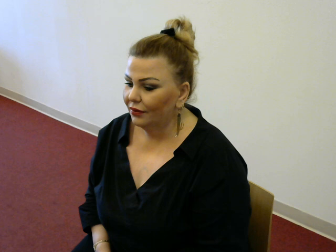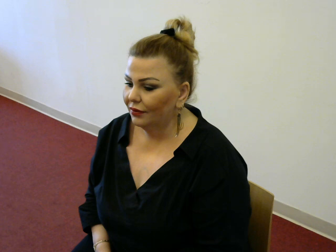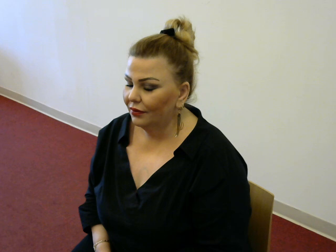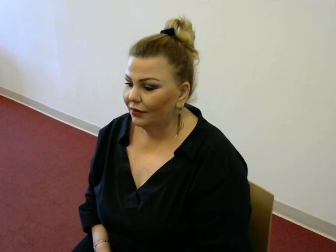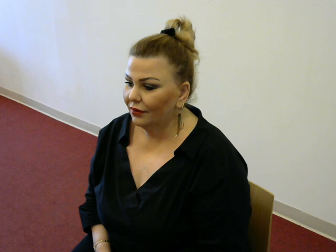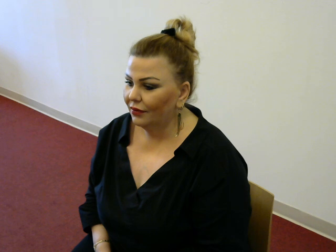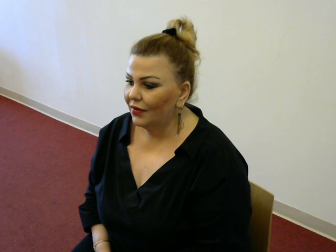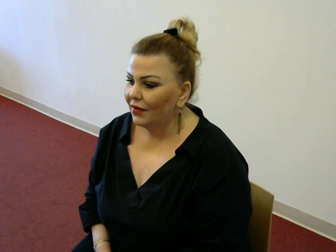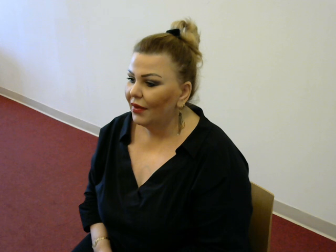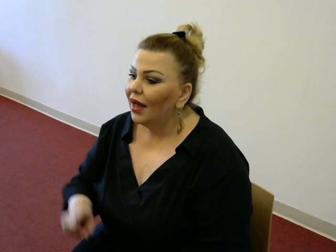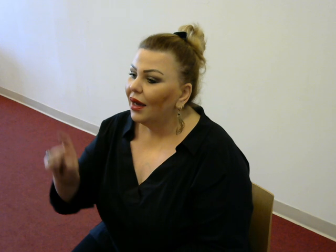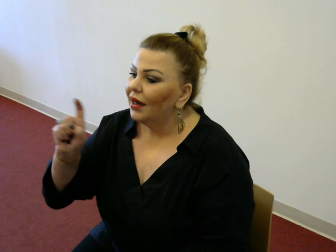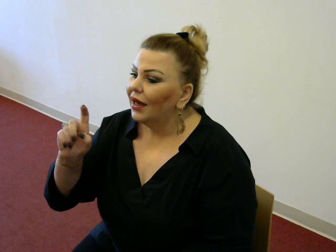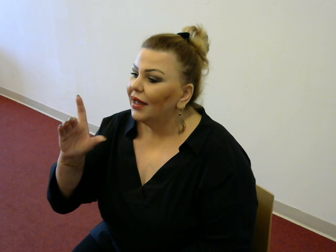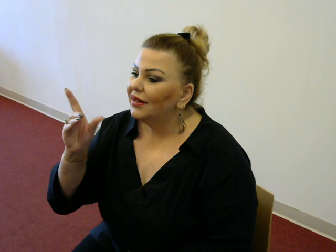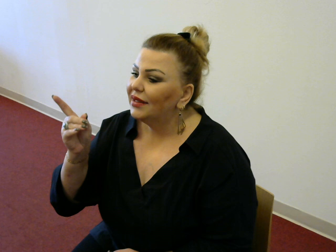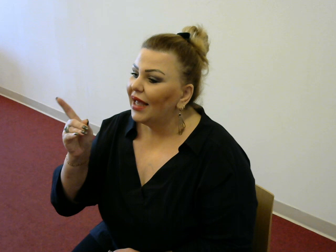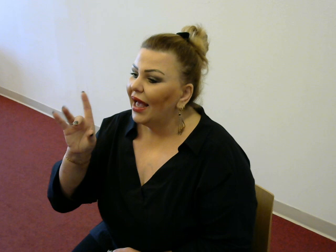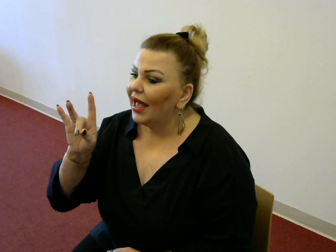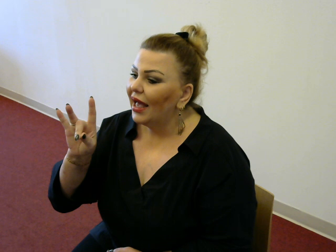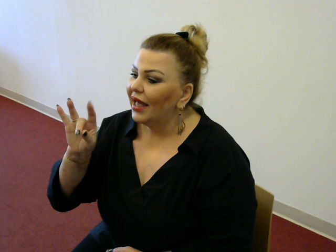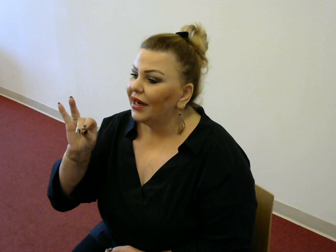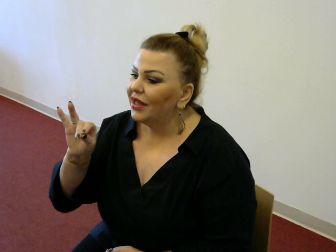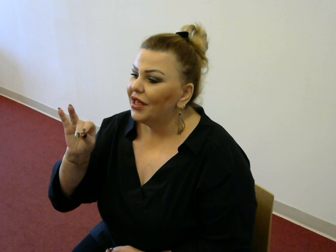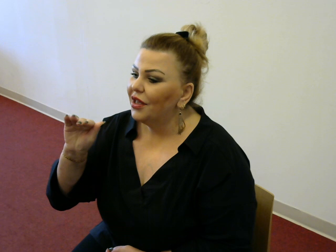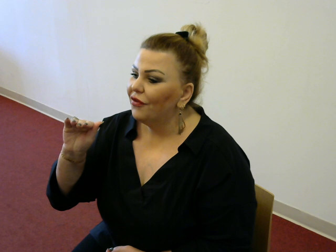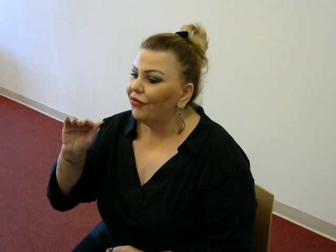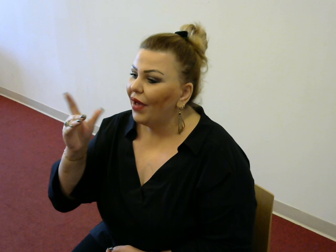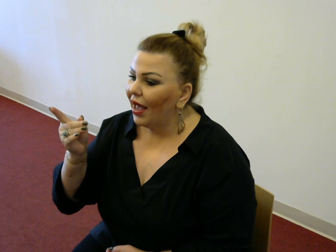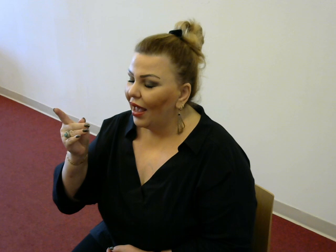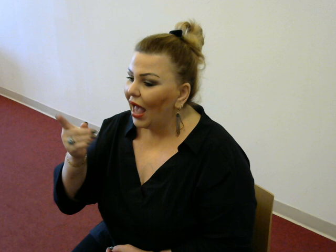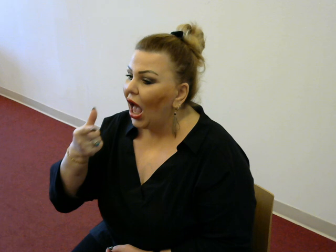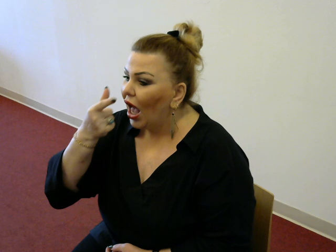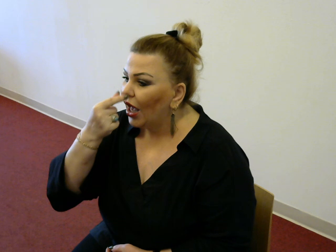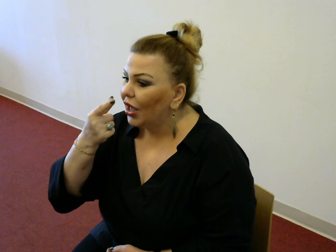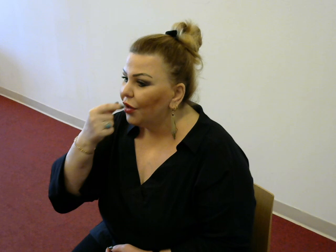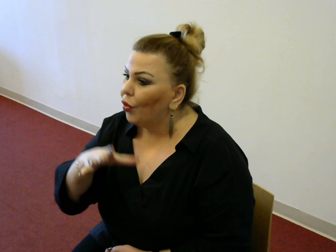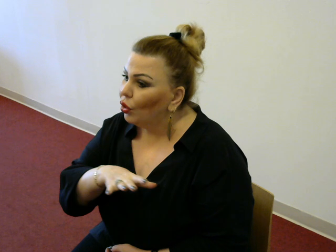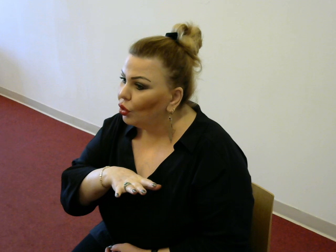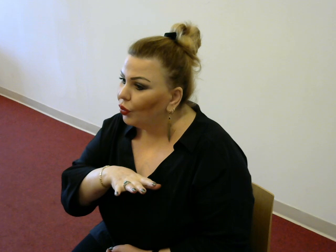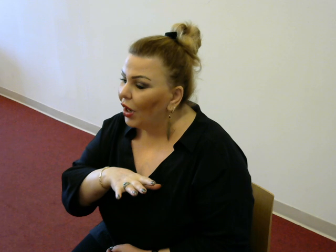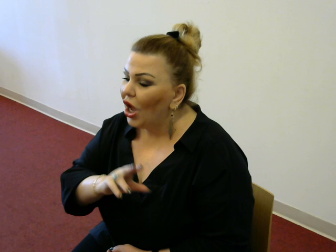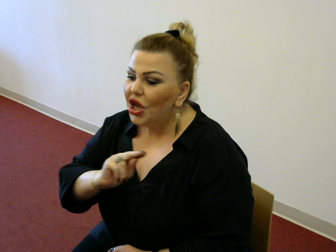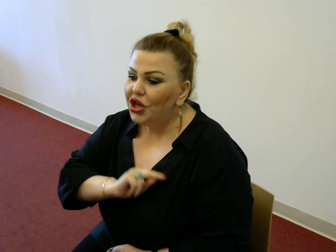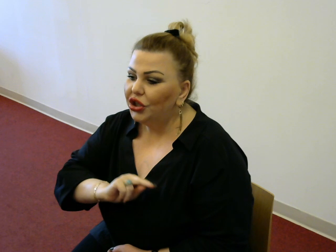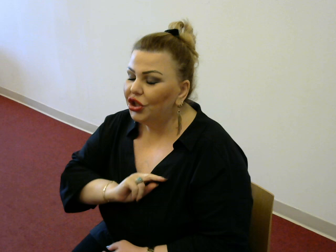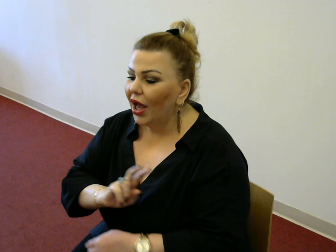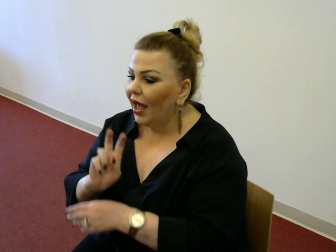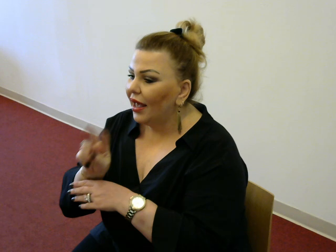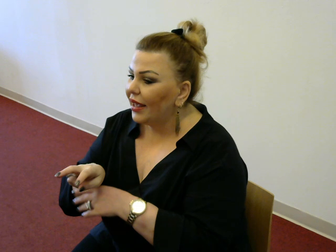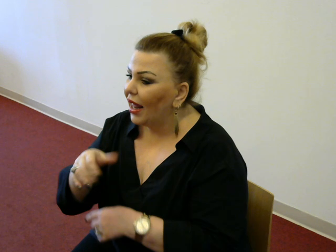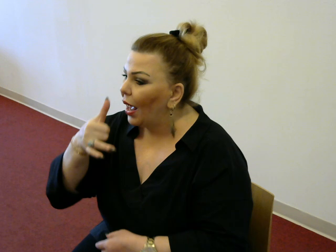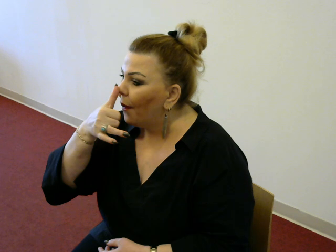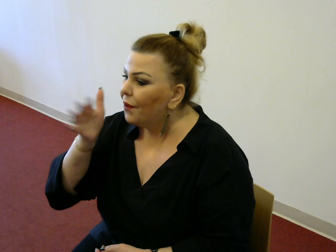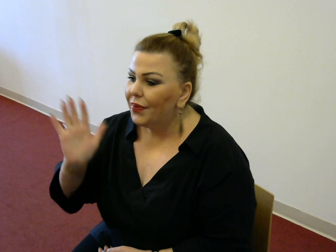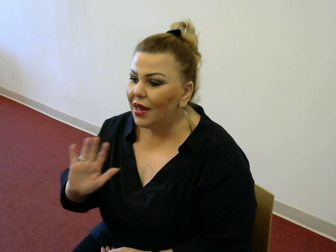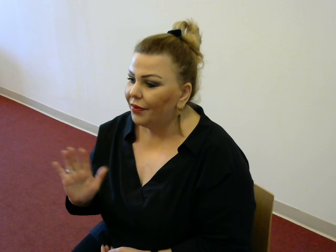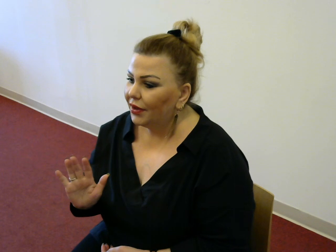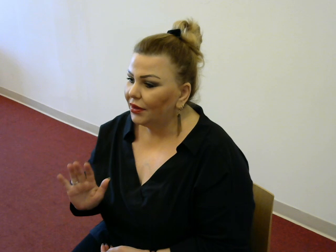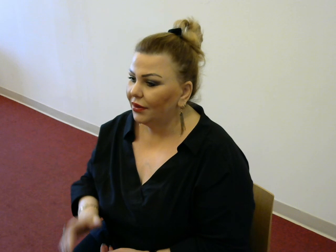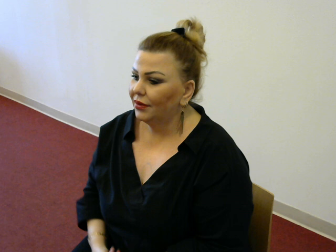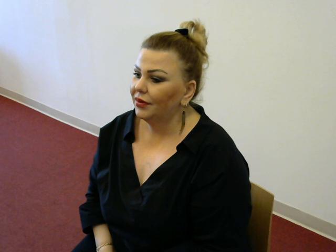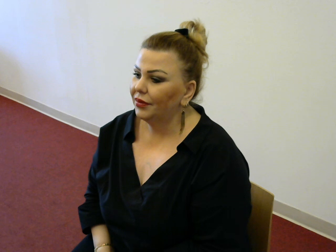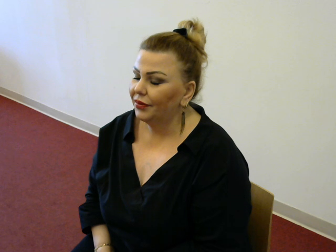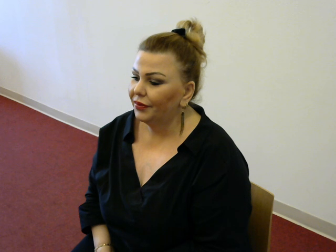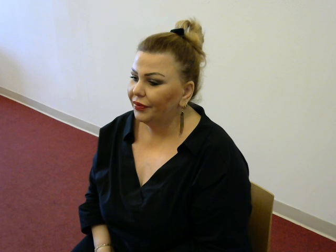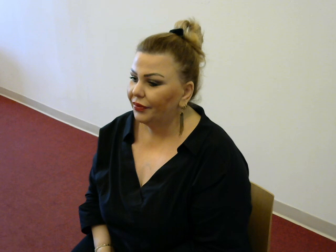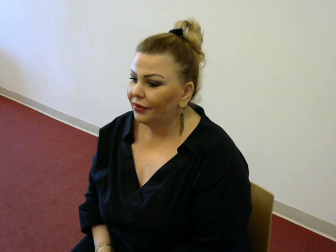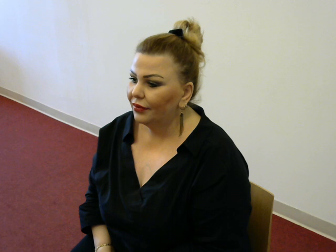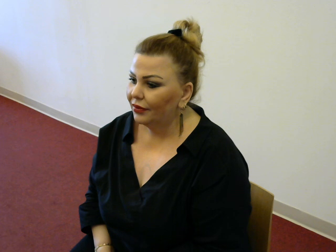Zərifə qrip olub, işə gələ bilmir